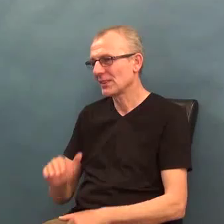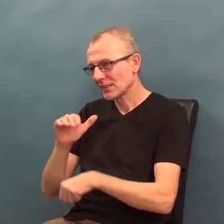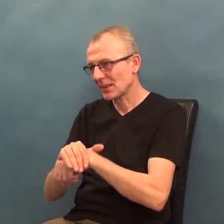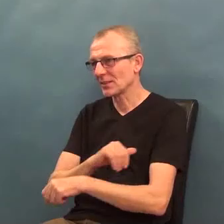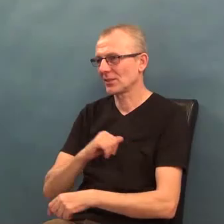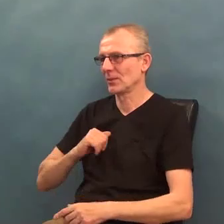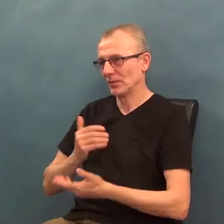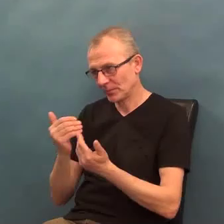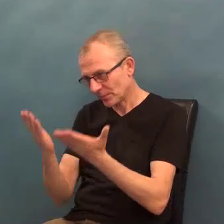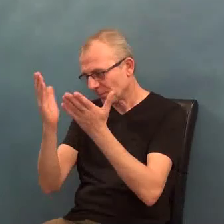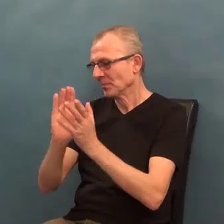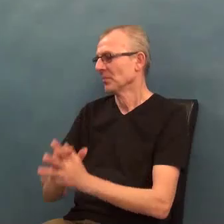Zgadzam się.